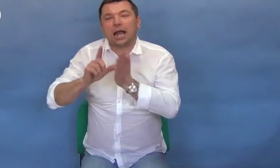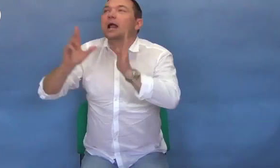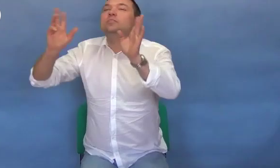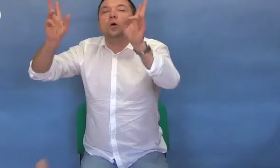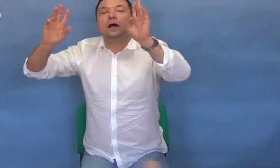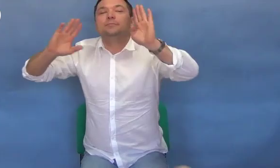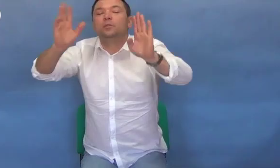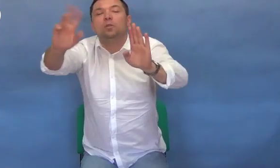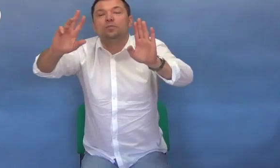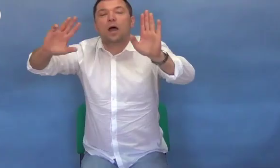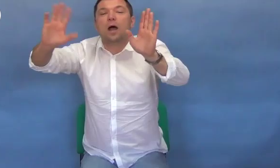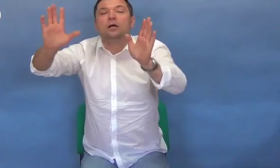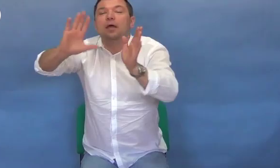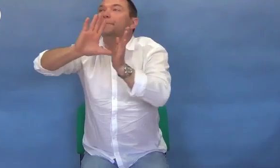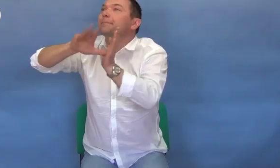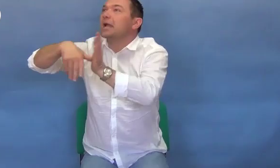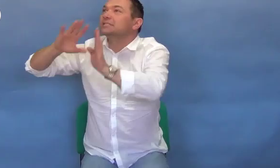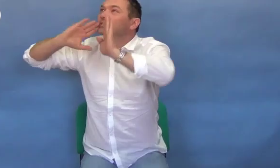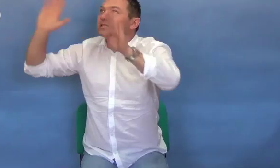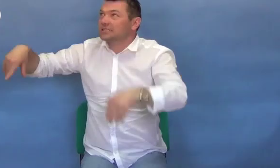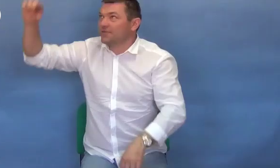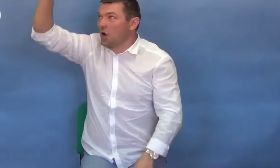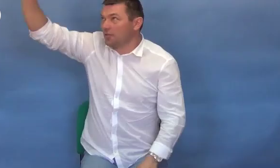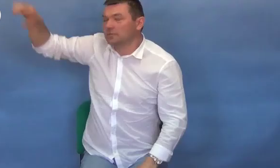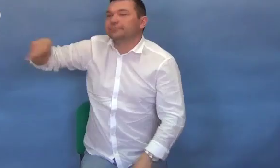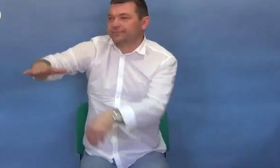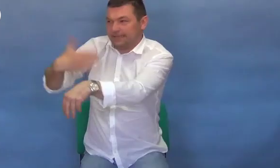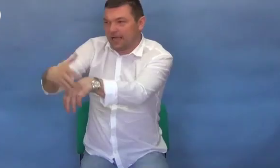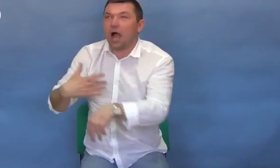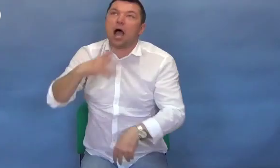Jeśli w jakimś mieście jest napisane zezwolenie, wtedy można chodzić gołym.